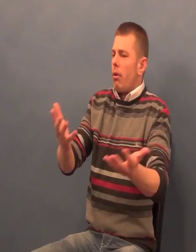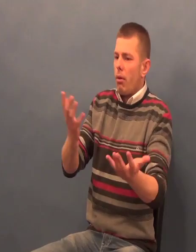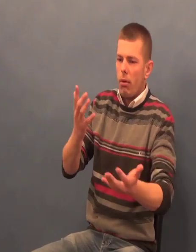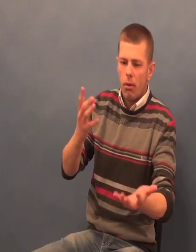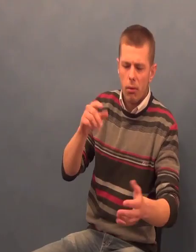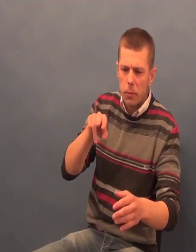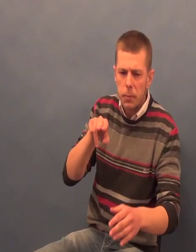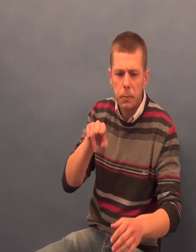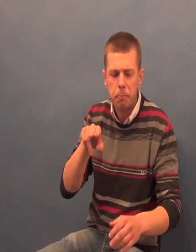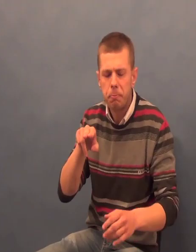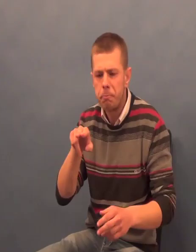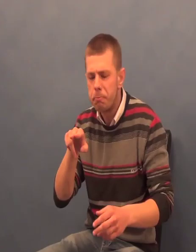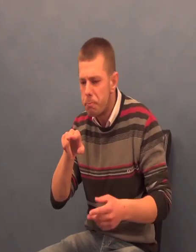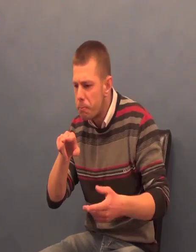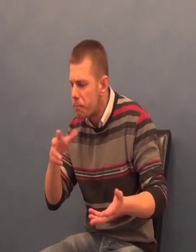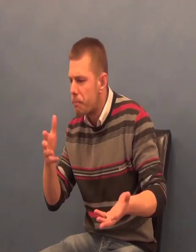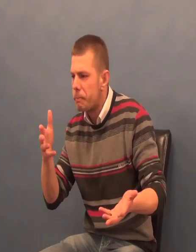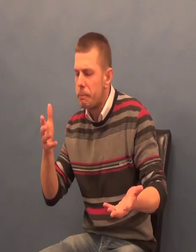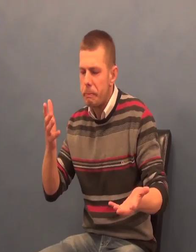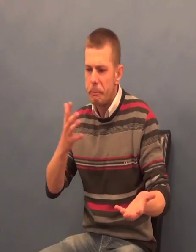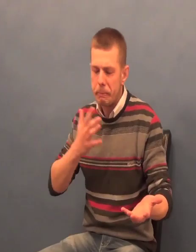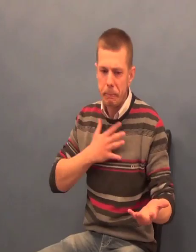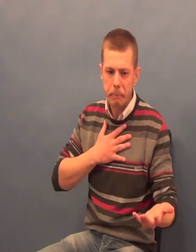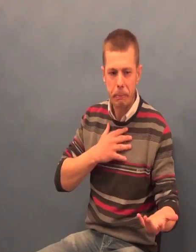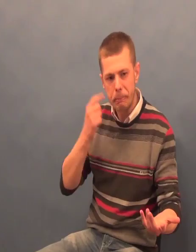Patrzą i zastanawiają się.